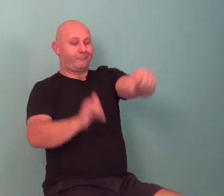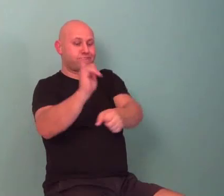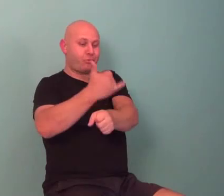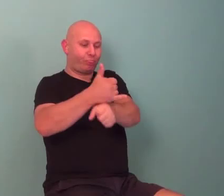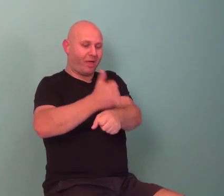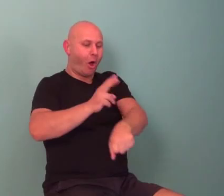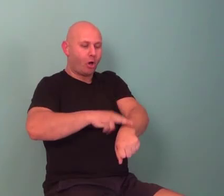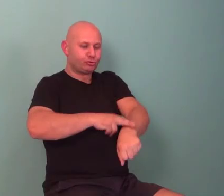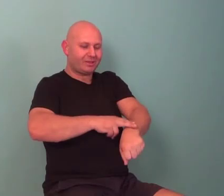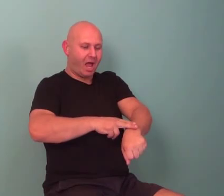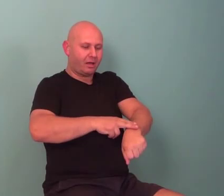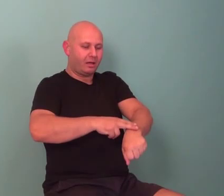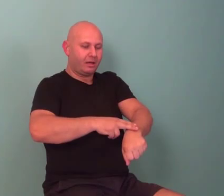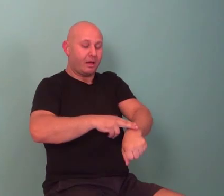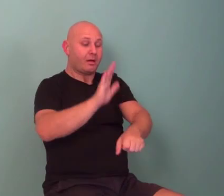W piątek, godzina...